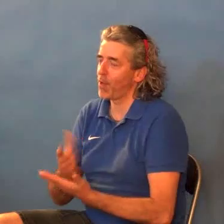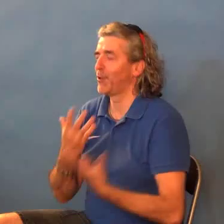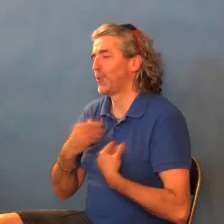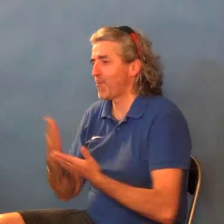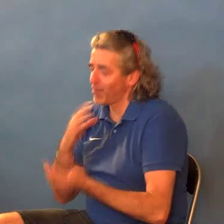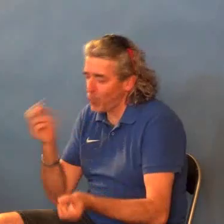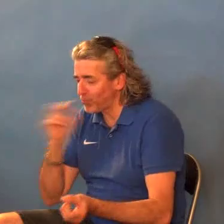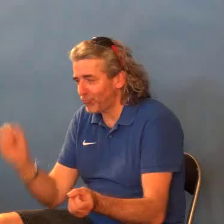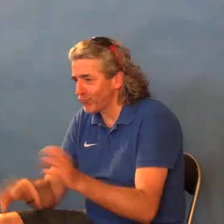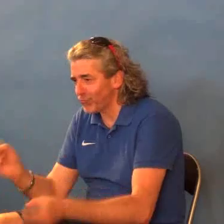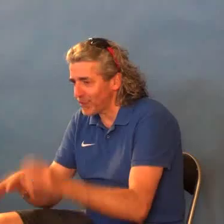Łobuzy pomogły zbierać gruszki.